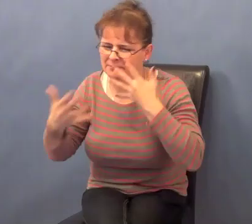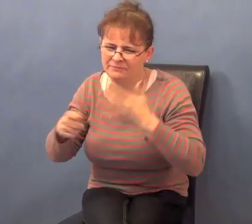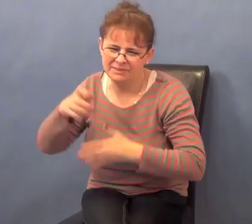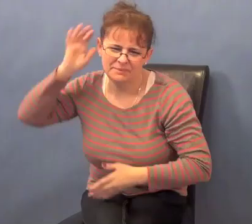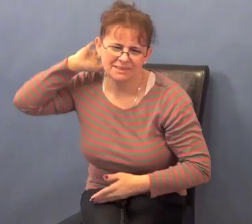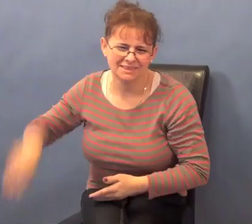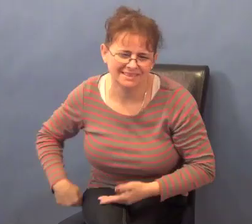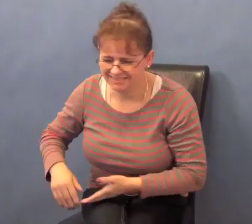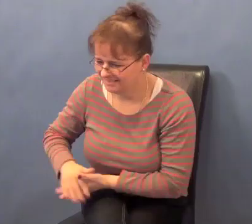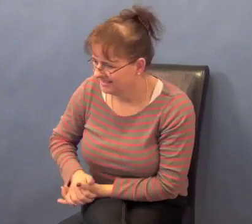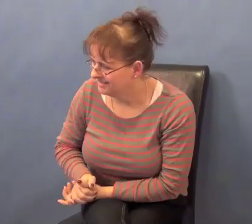Pokazują. A tam!